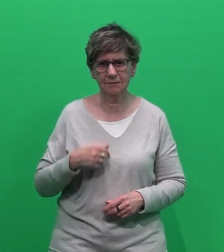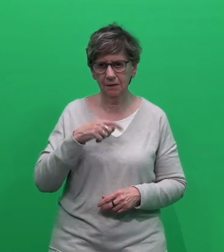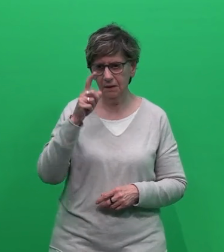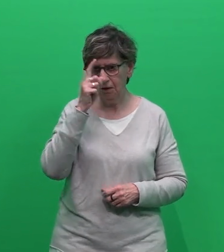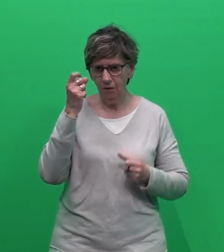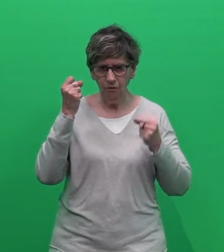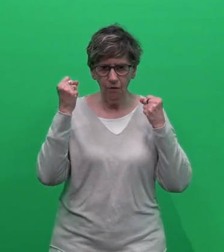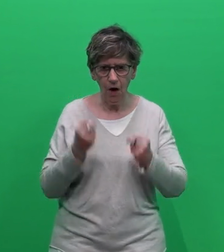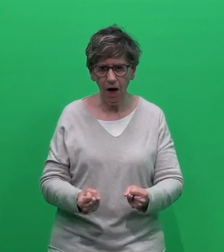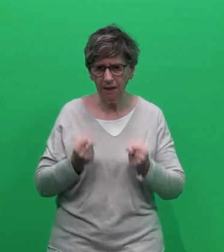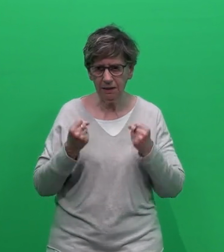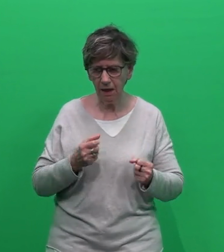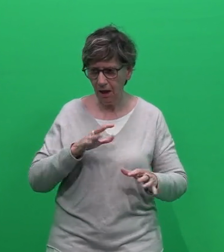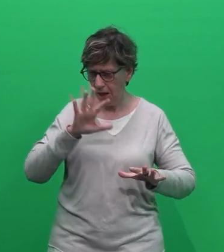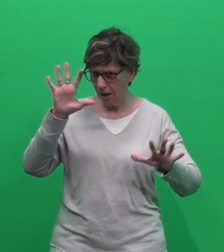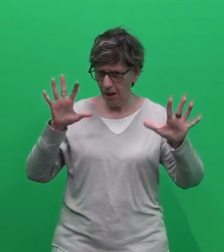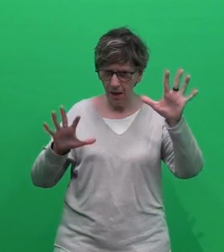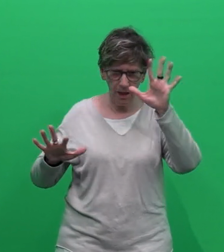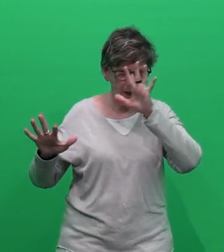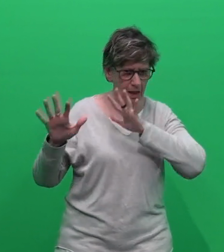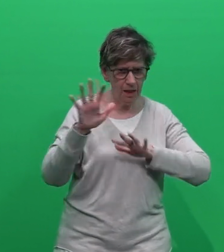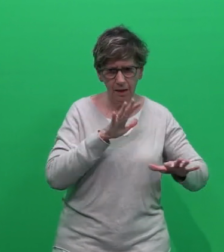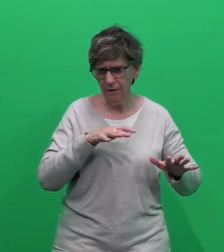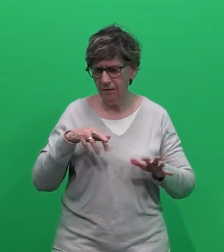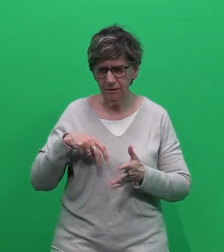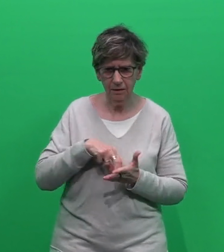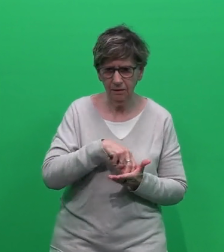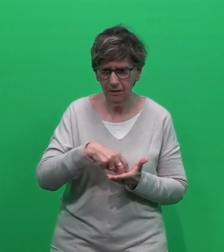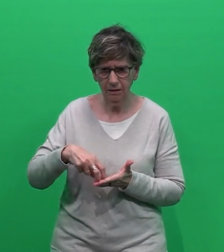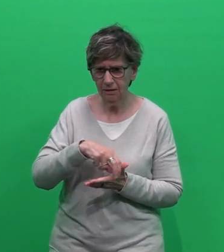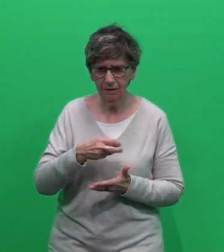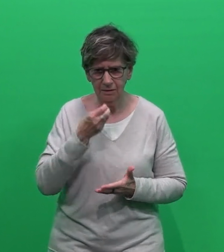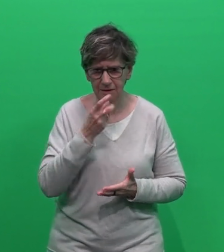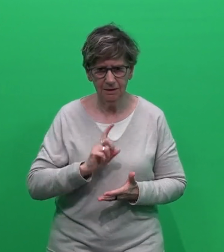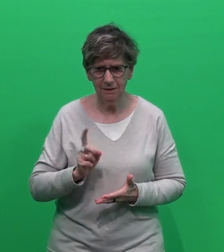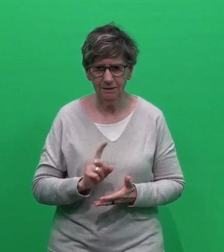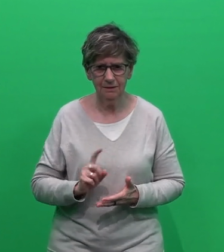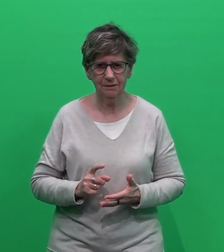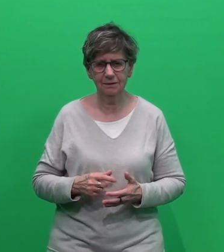Estic molt marejada, desorientada i no camino bé.